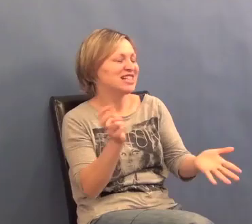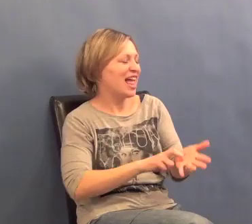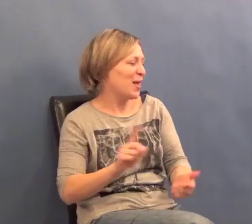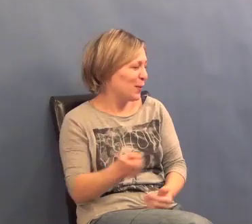Wstawać.